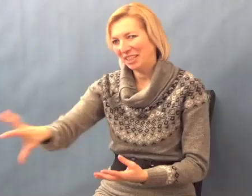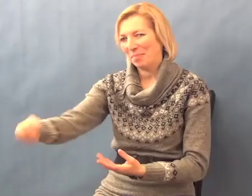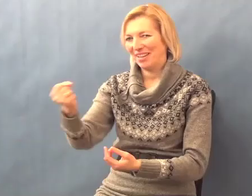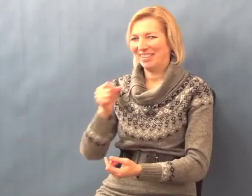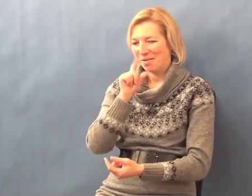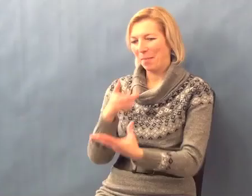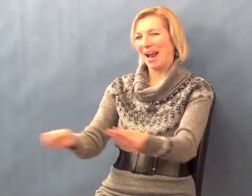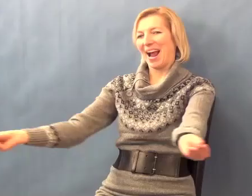Ptak je zabrał.